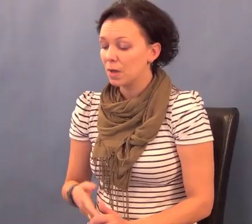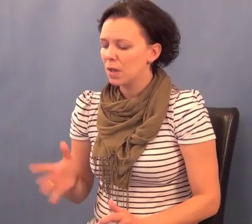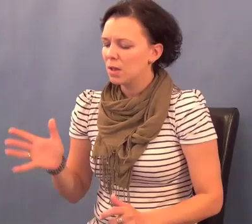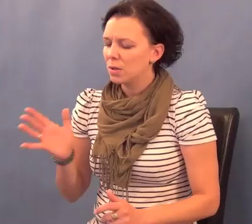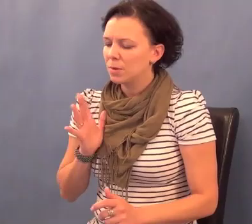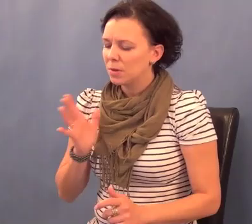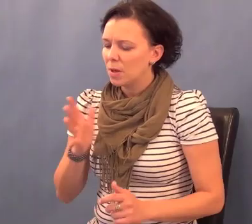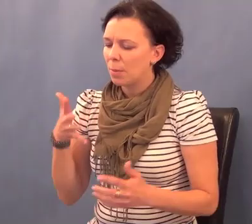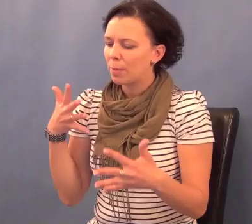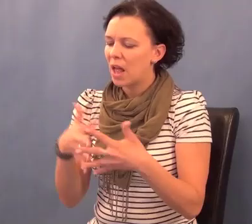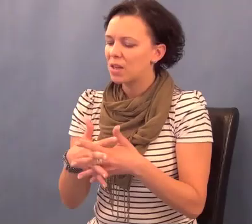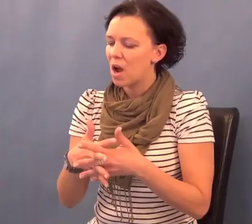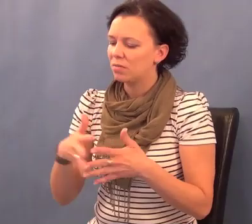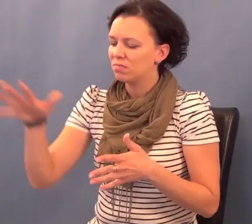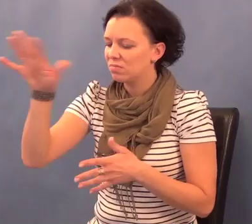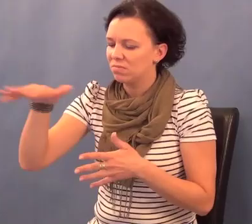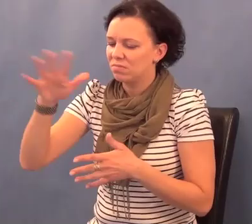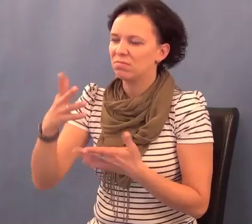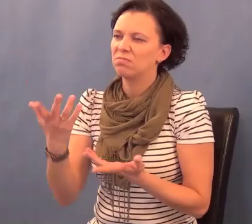Niebezpieczeństwo promieniowania na jakimś obszarze.